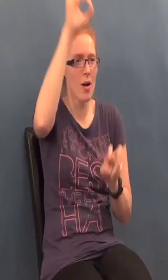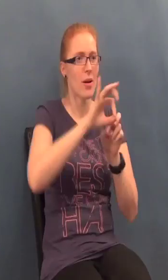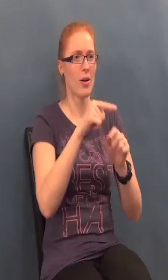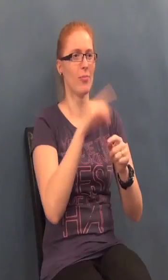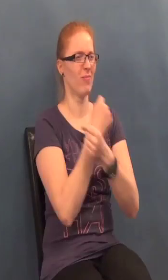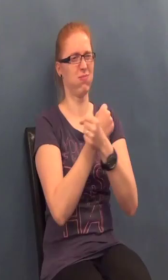Nastąpiło duże uderzenie.